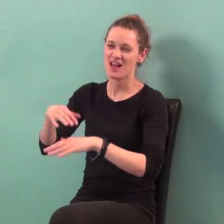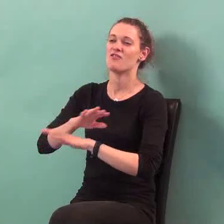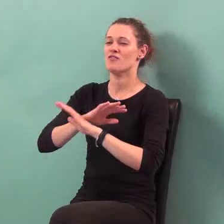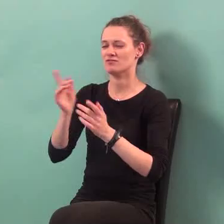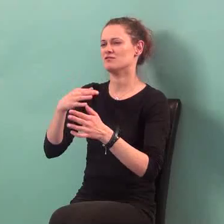Koniec.